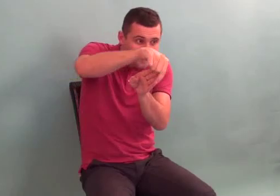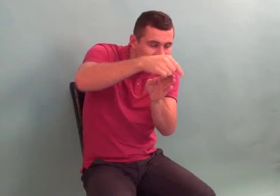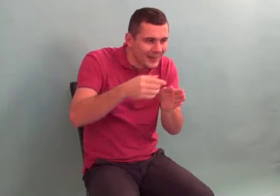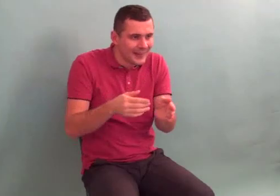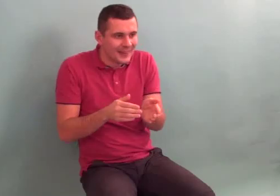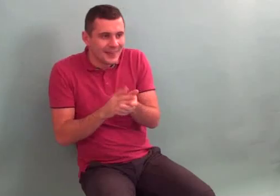Zaciera ręce.